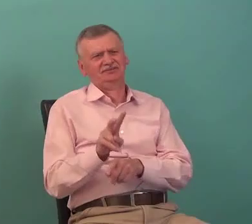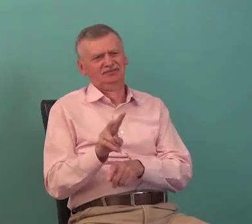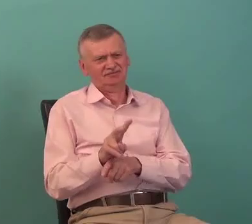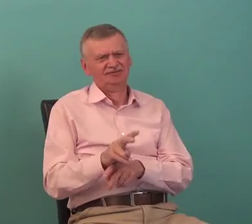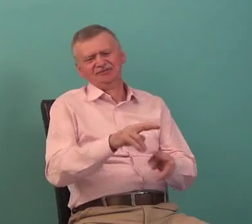Wracamy.